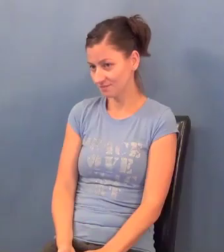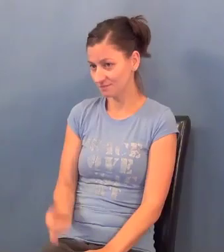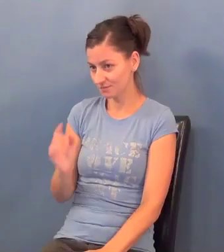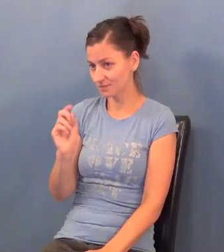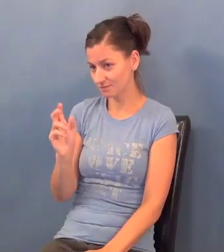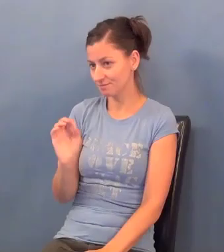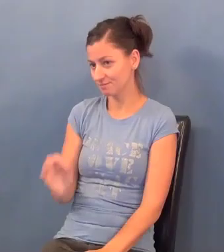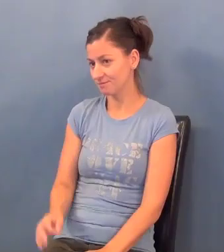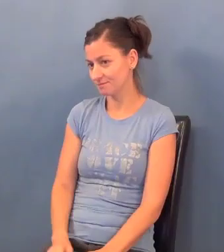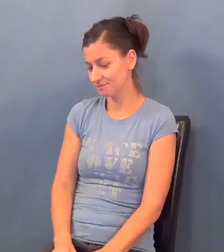Tak, dobrze.